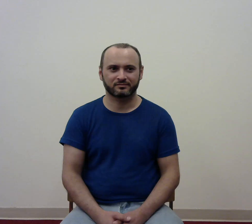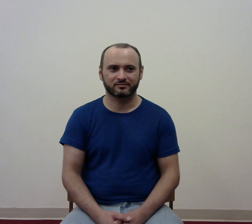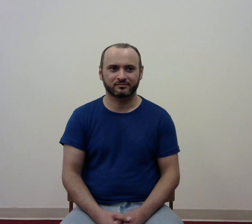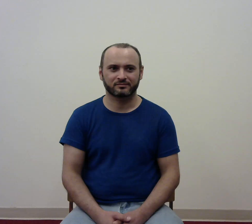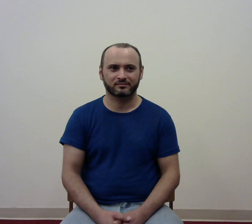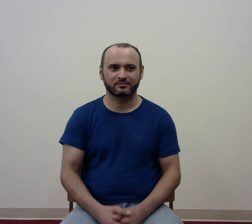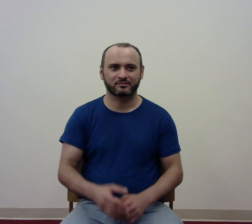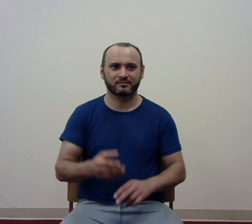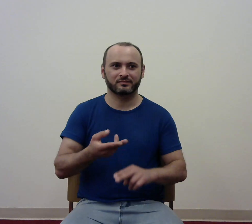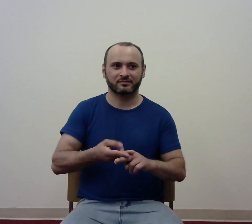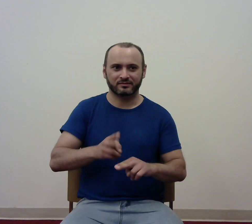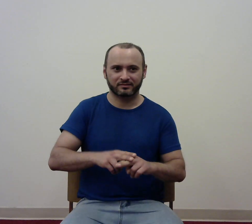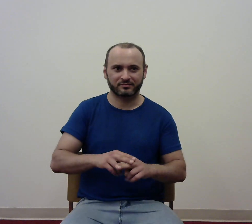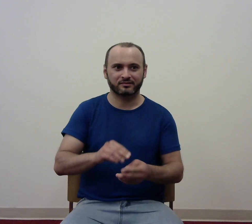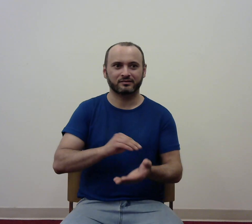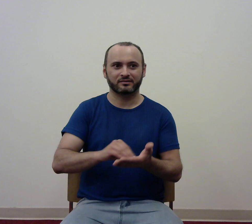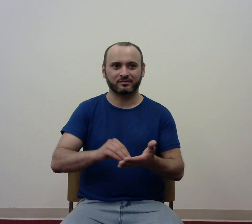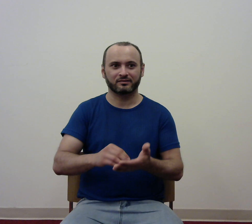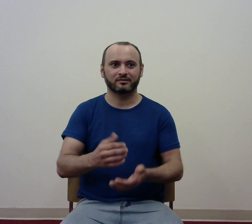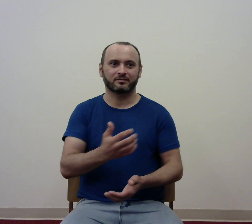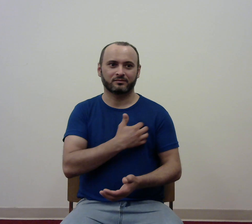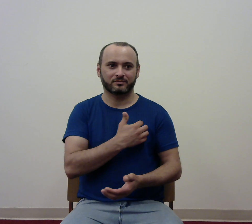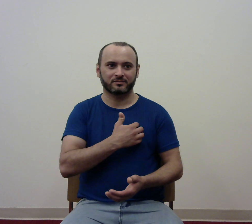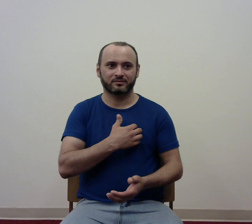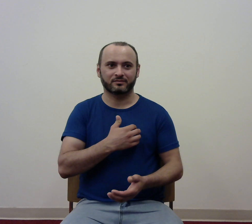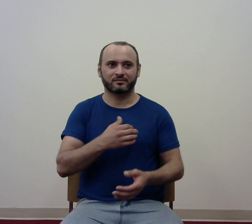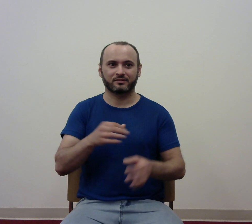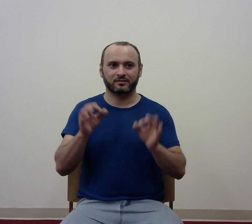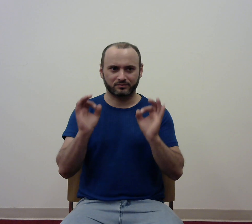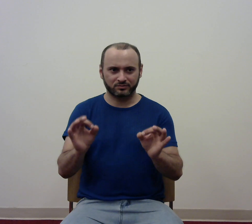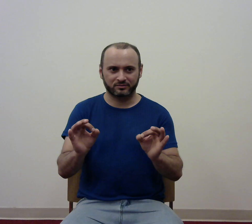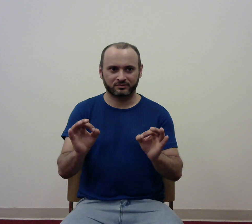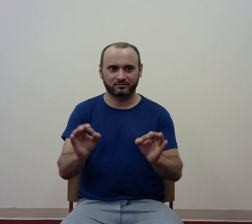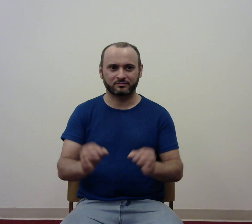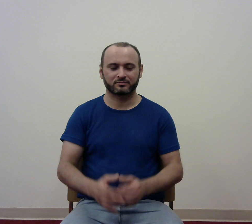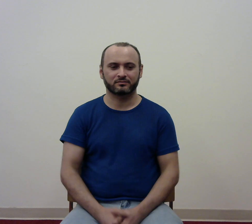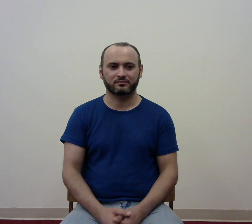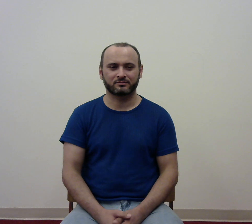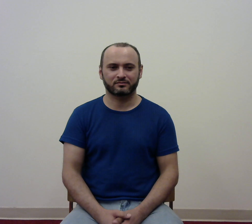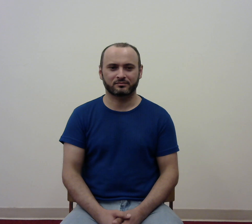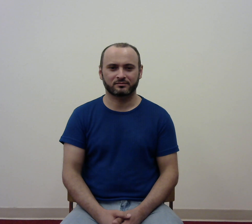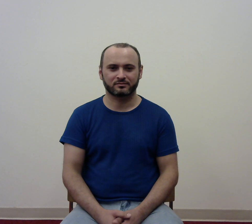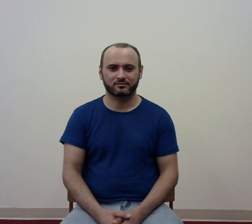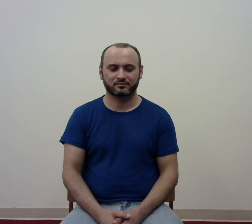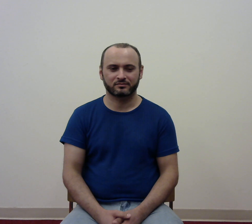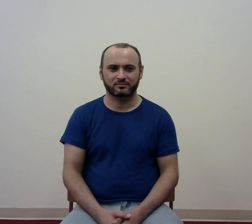Bu yazılar mənə aiddir